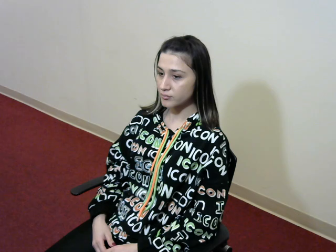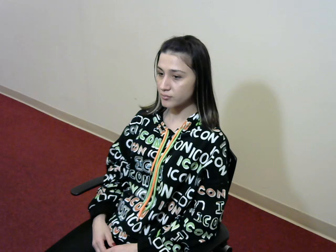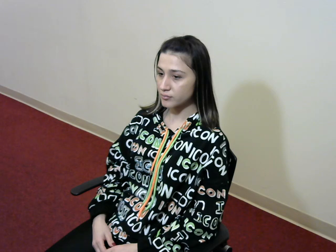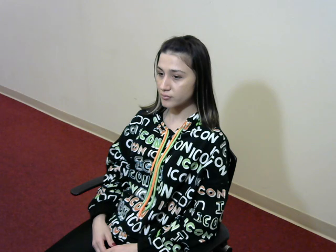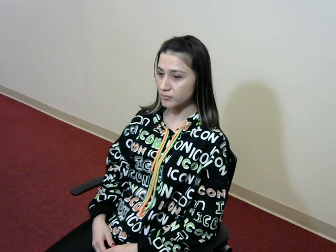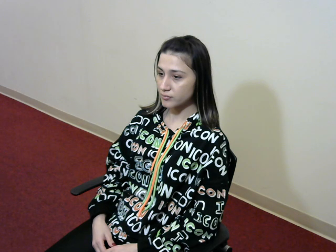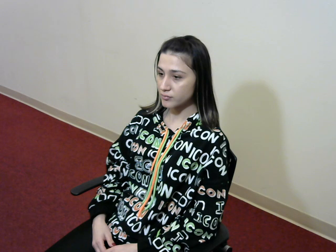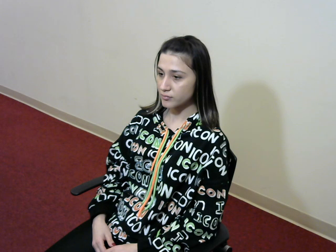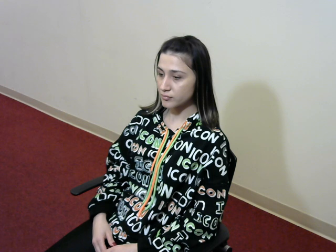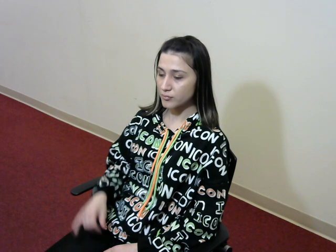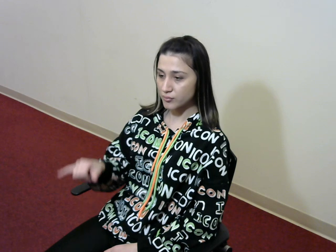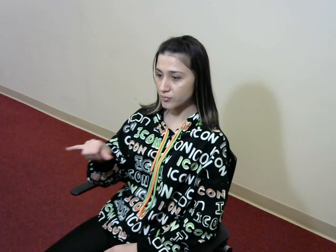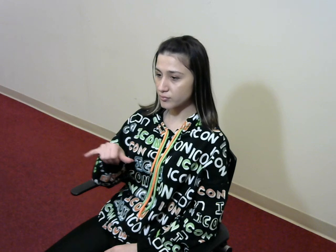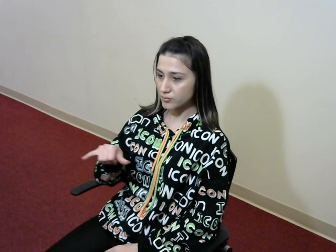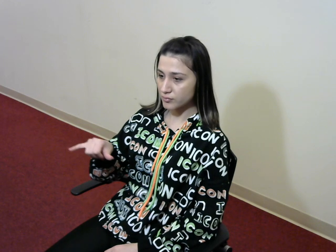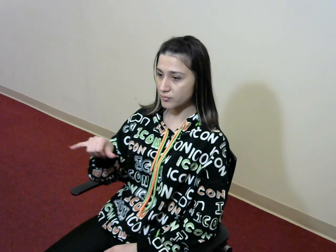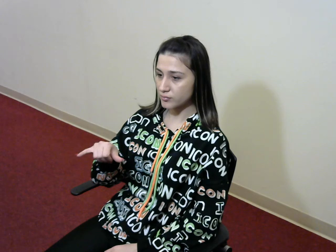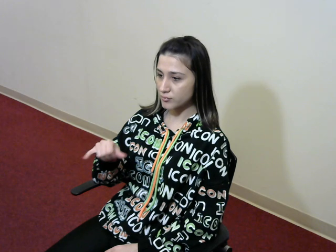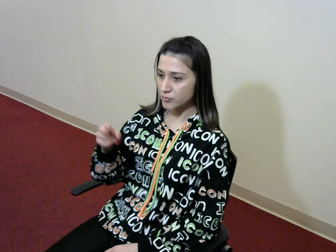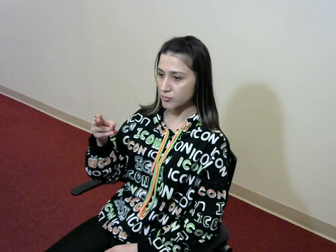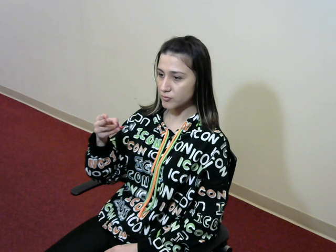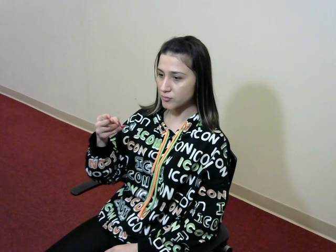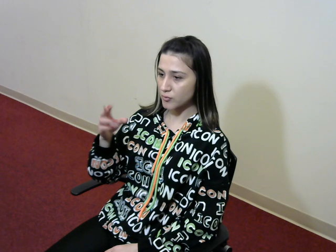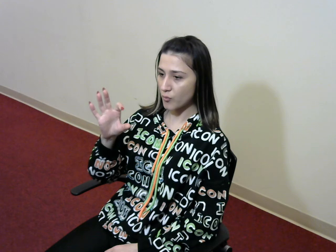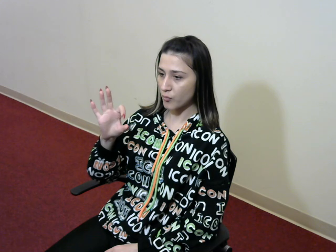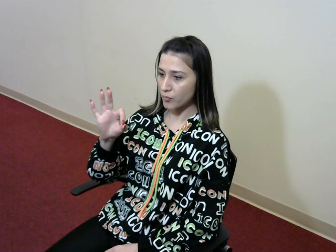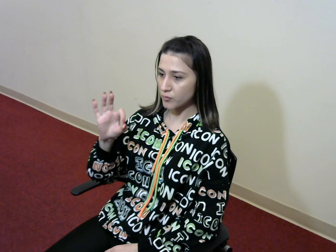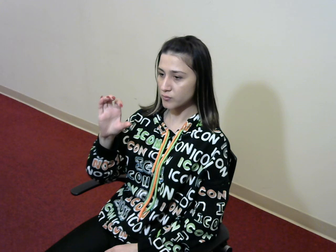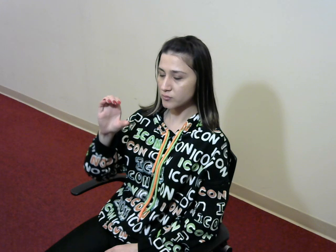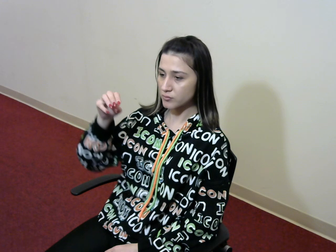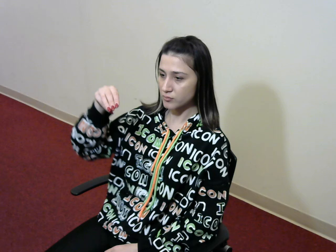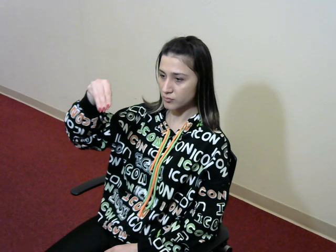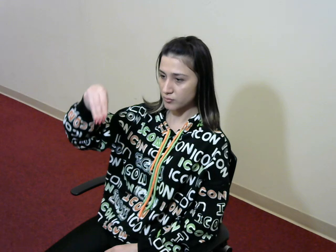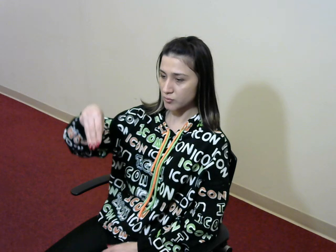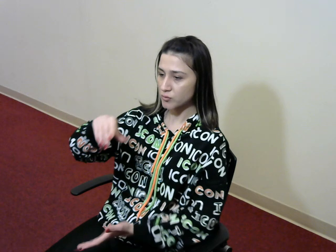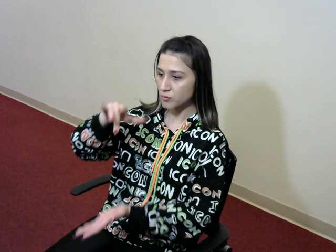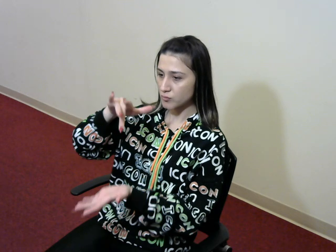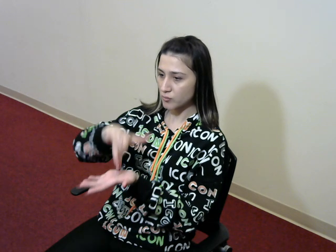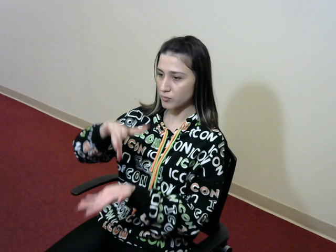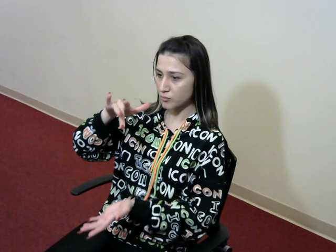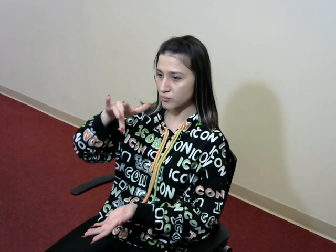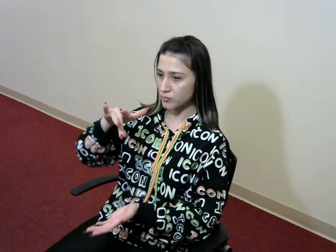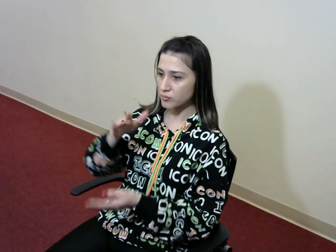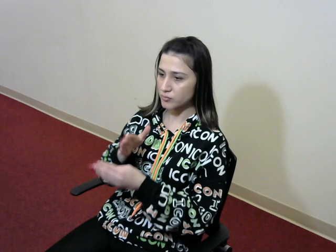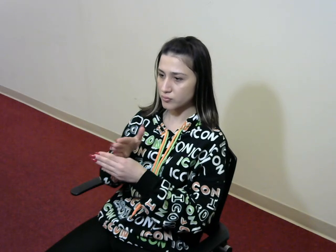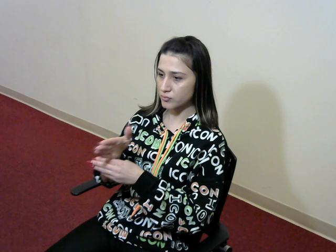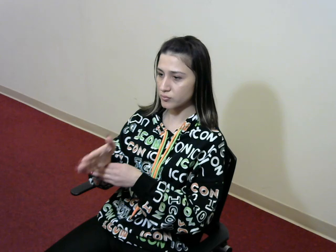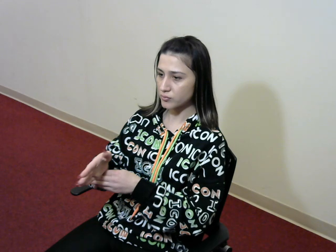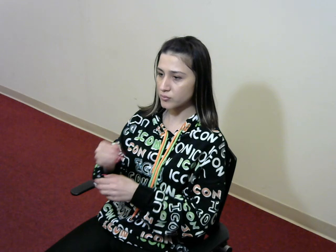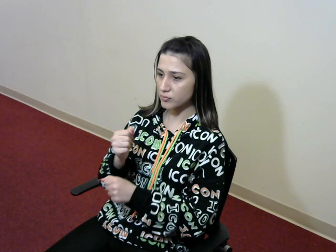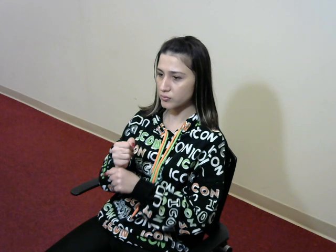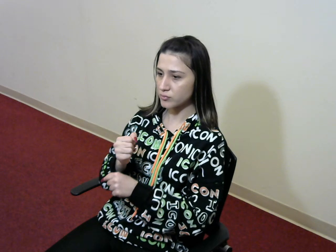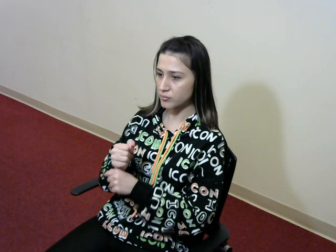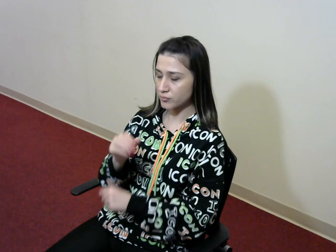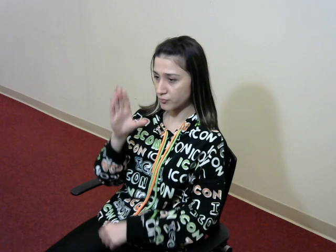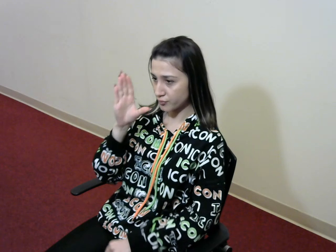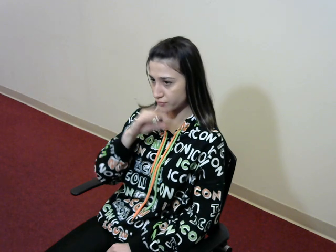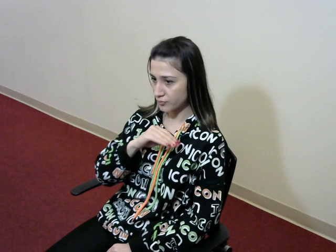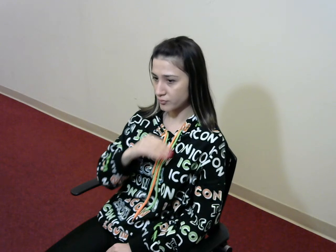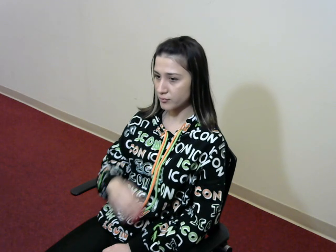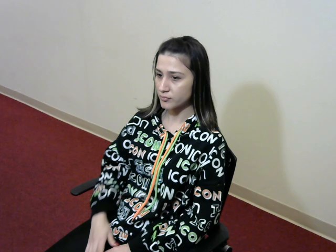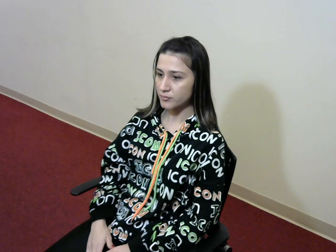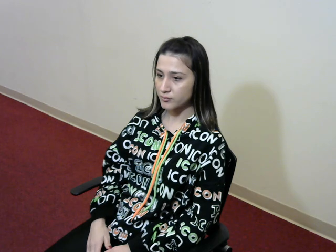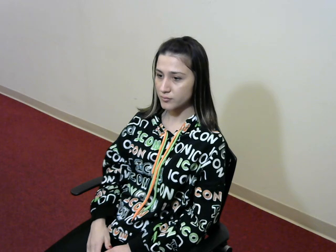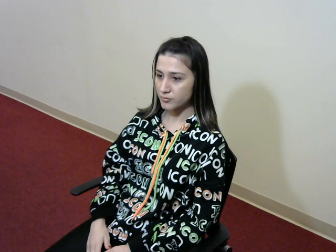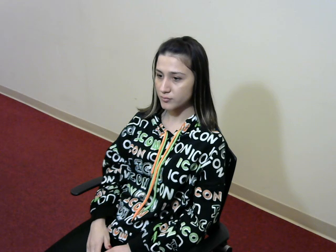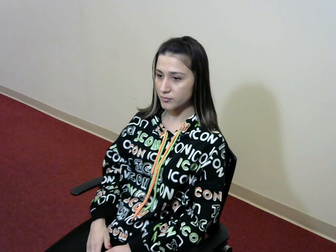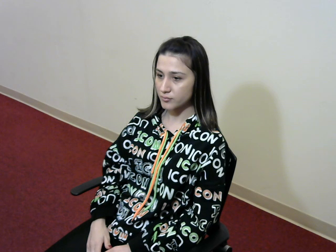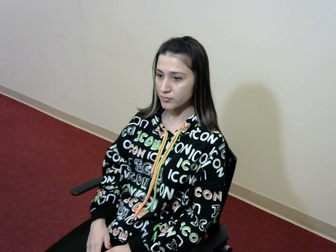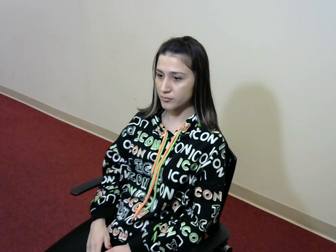Hansı DOST Mərkəzlərinə müraciət edə bilərəm?